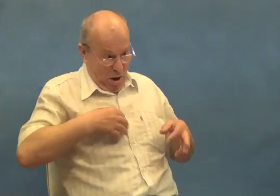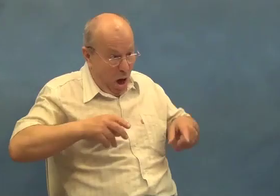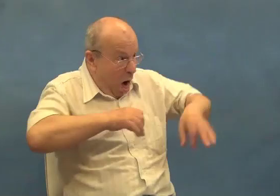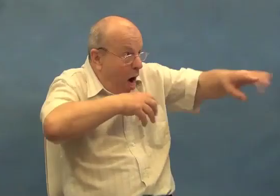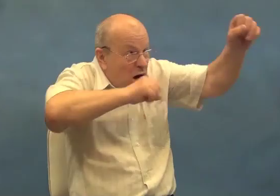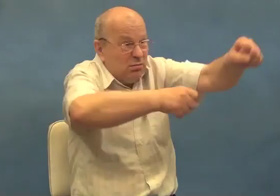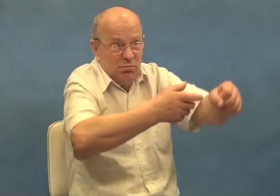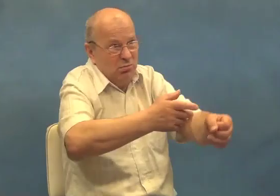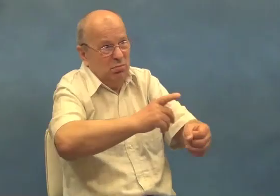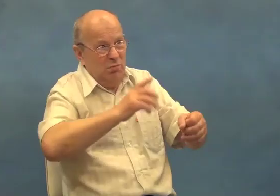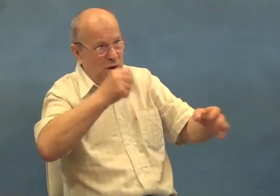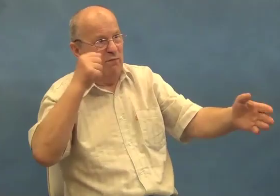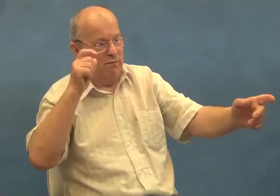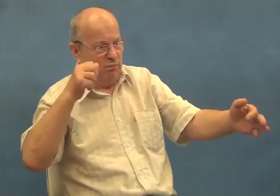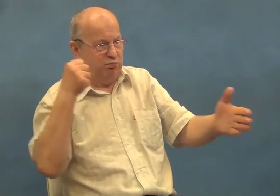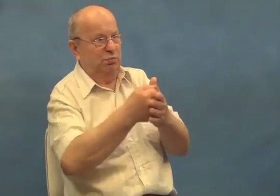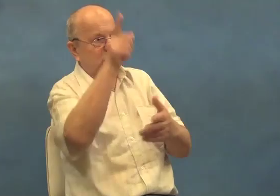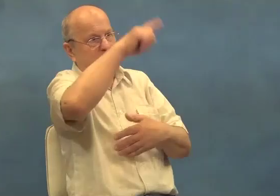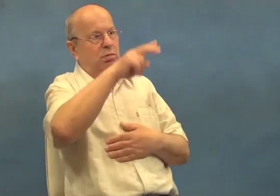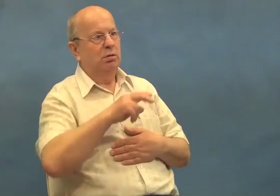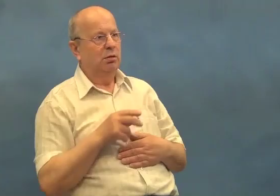Nie wolno biegać szybko, ponieważ później może być wypadek.